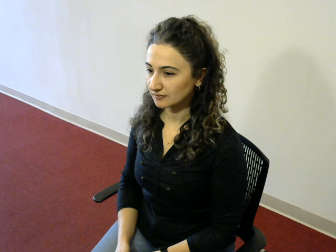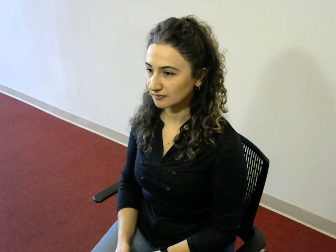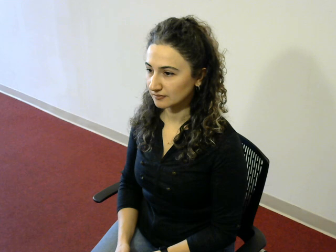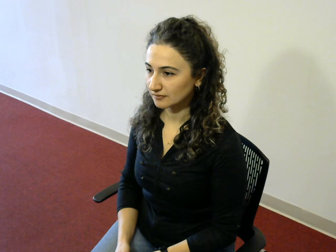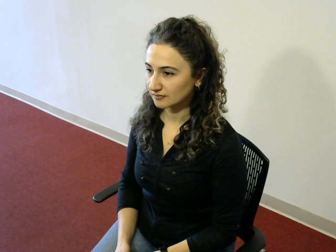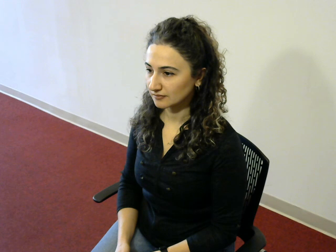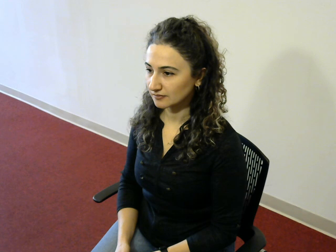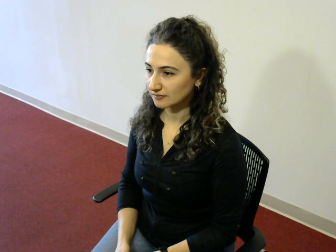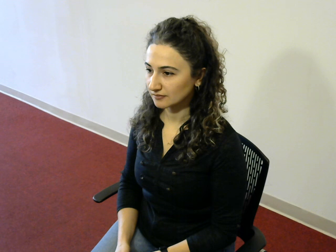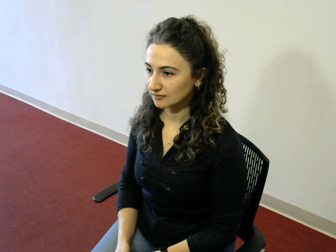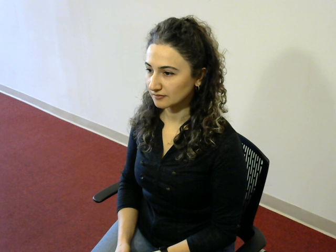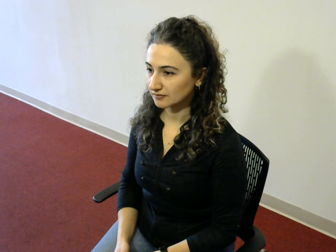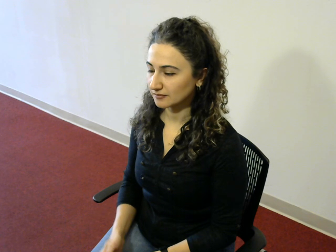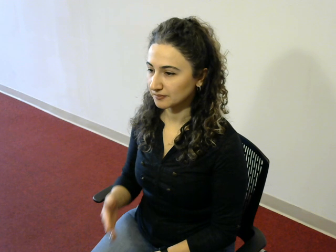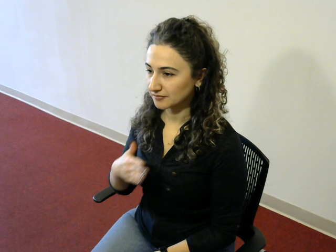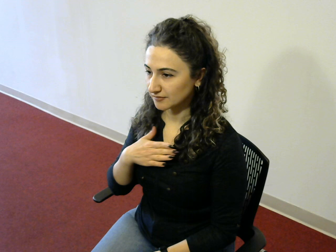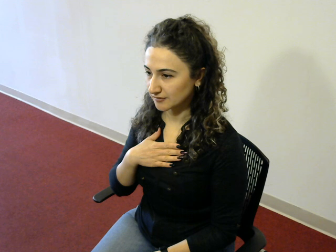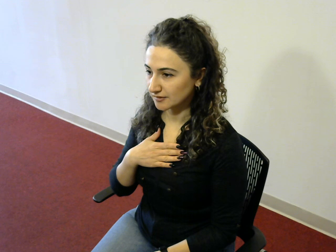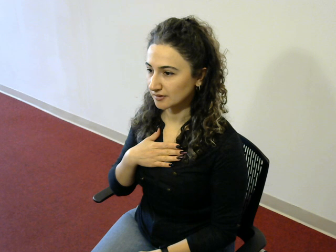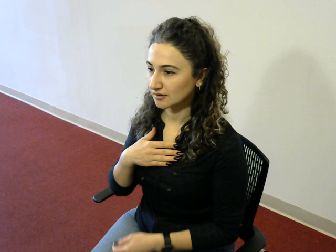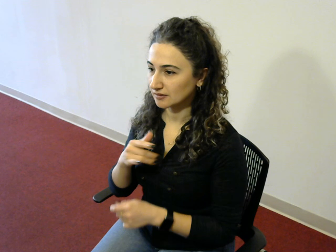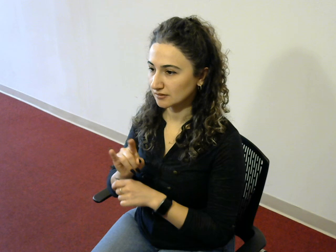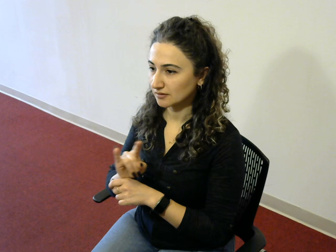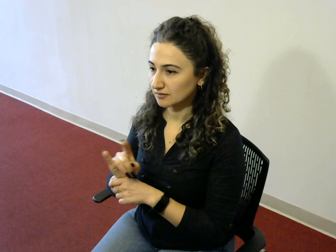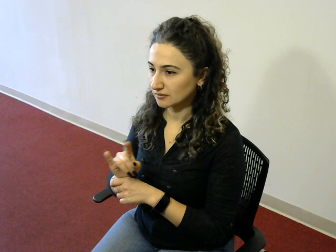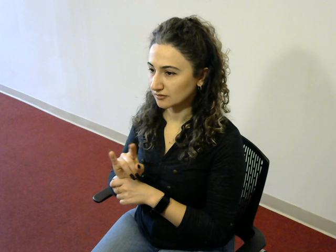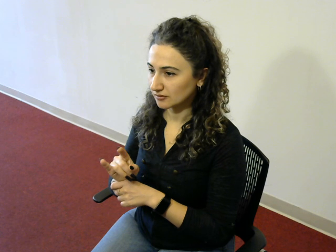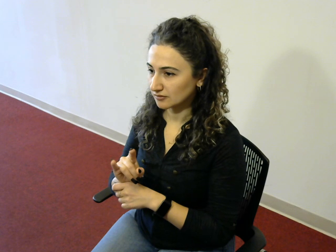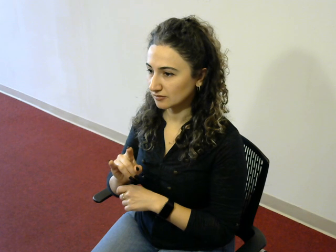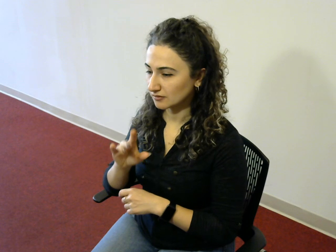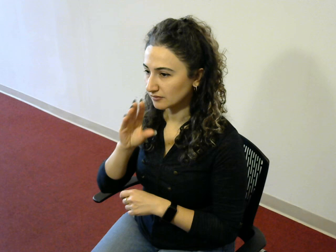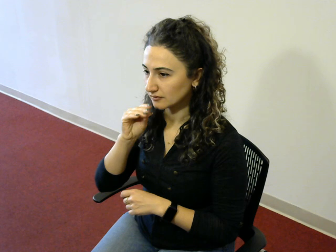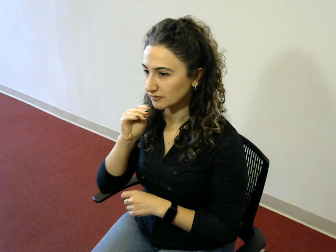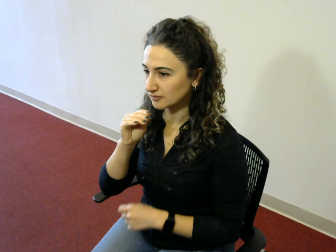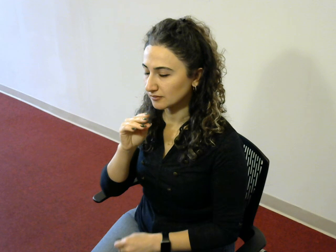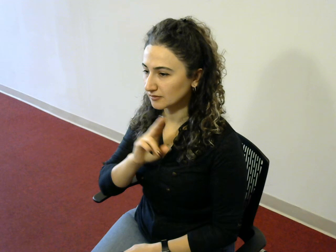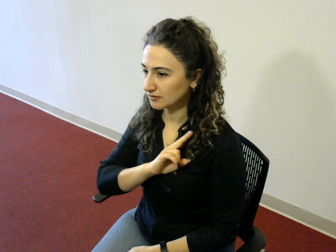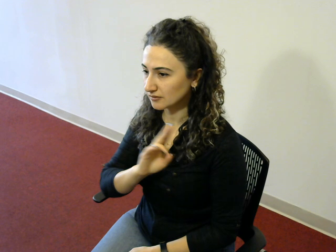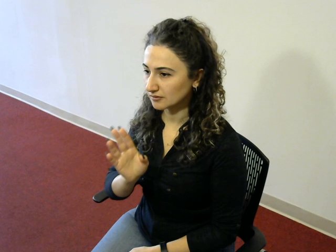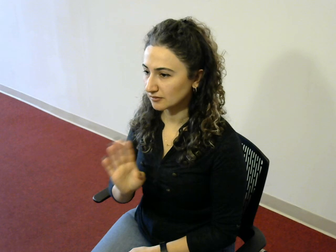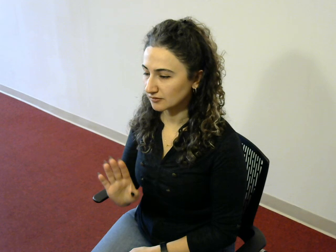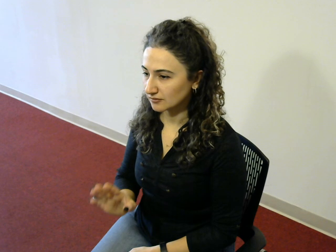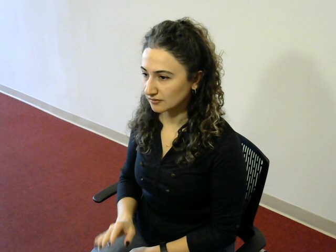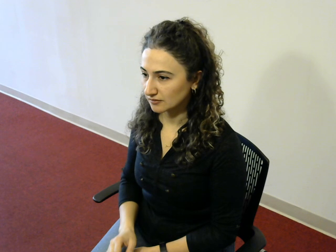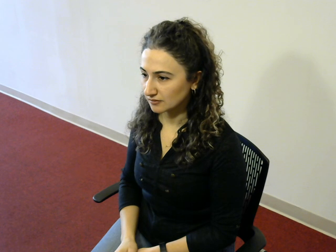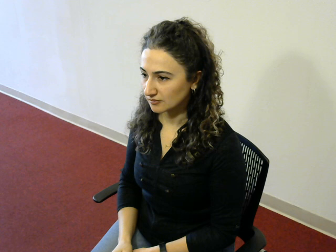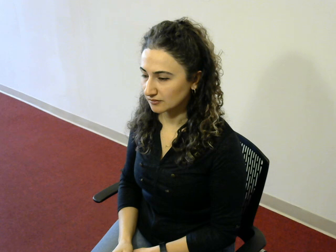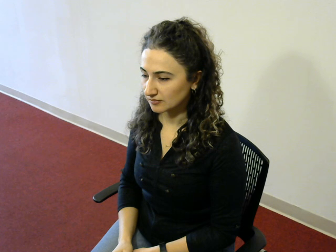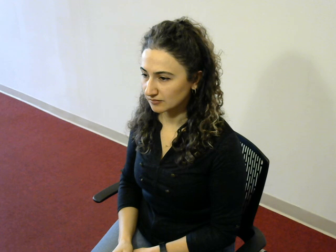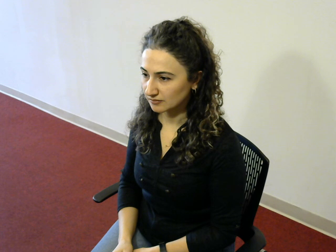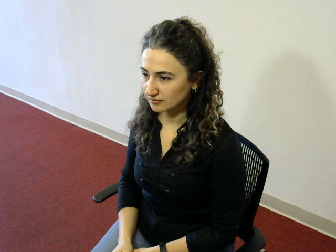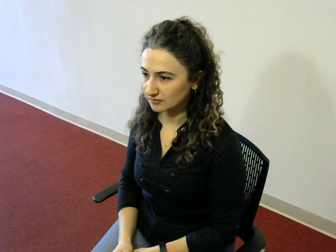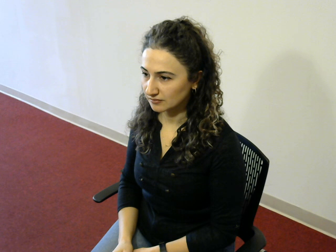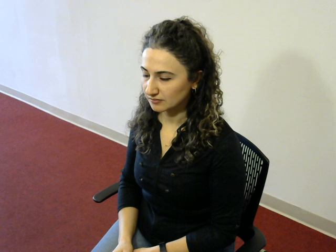Mən yalan danışmağı sevmirəm